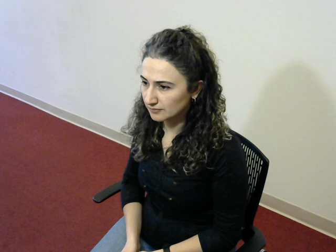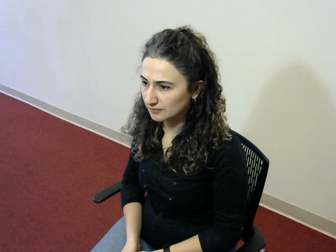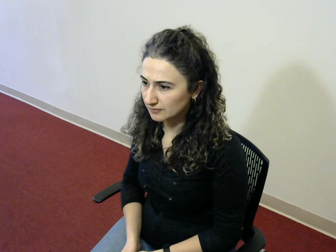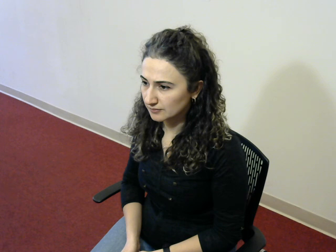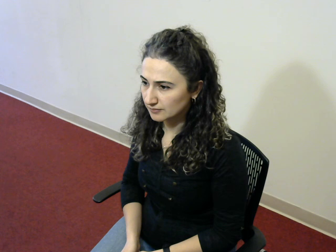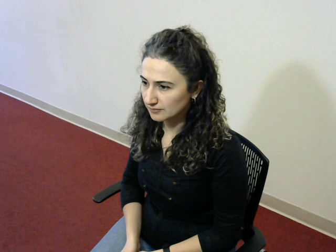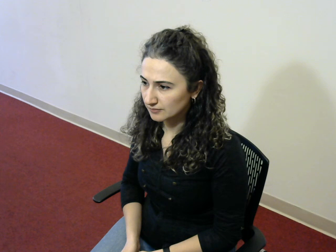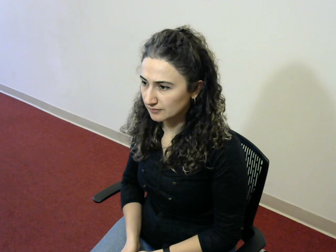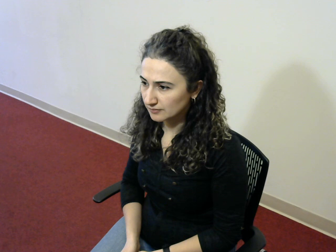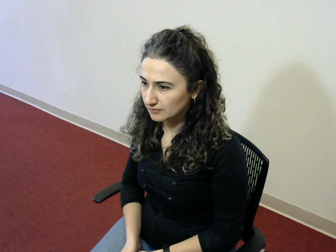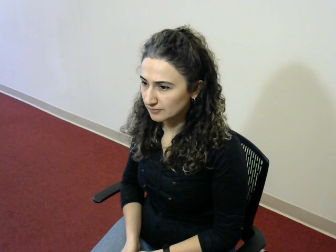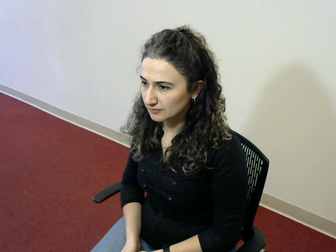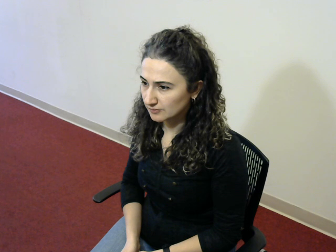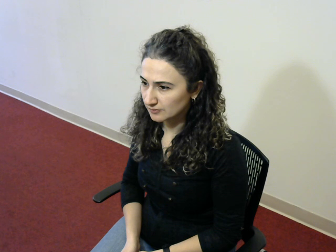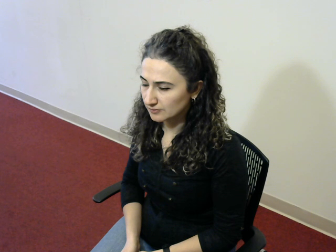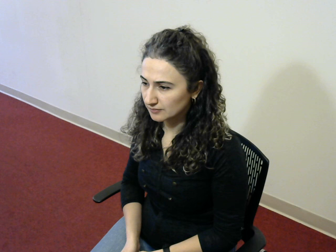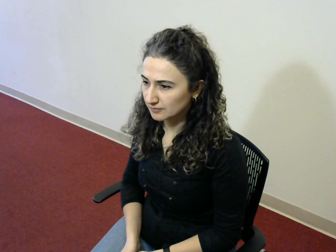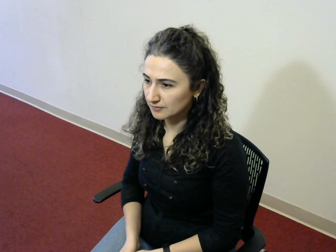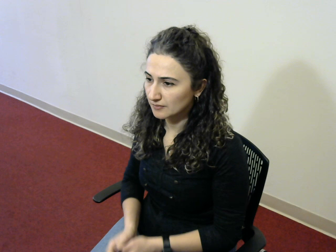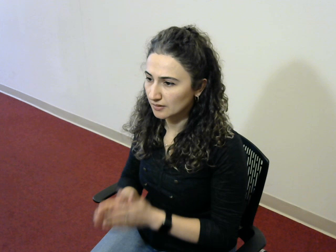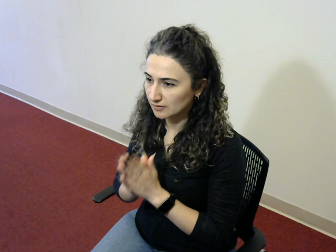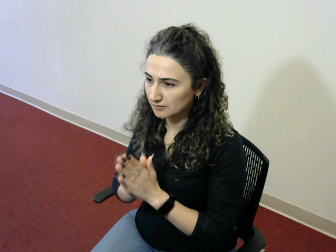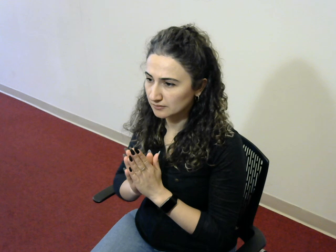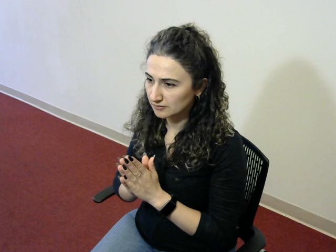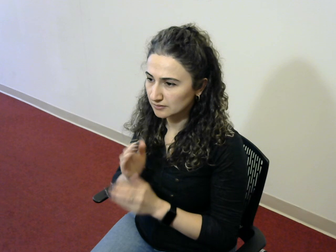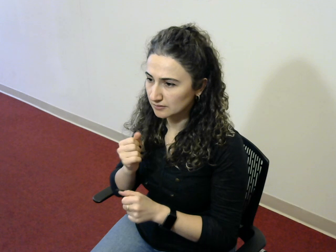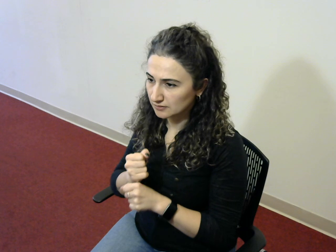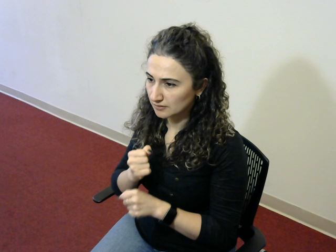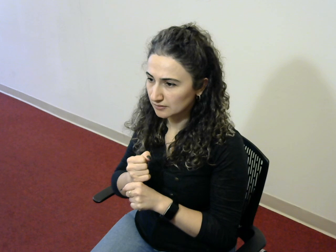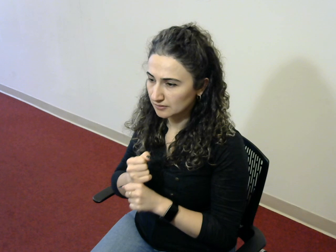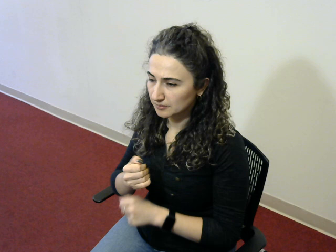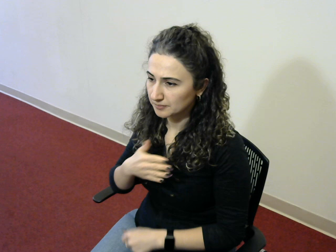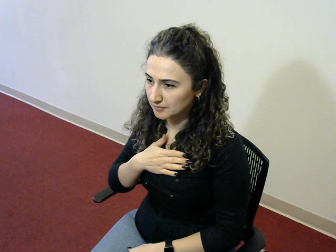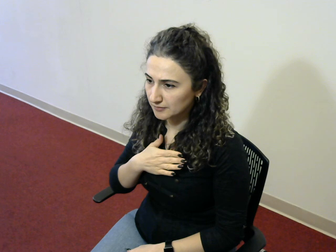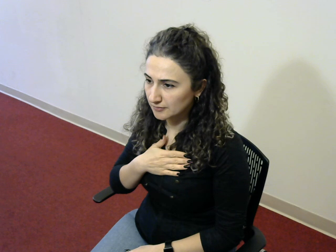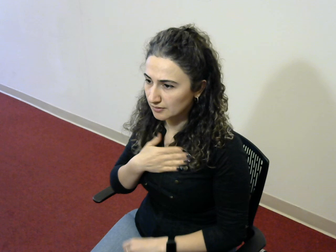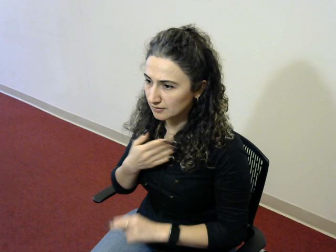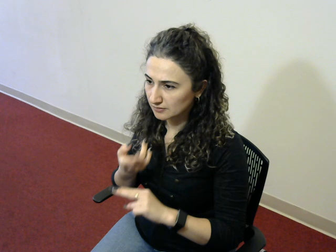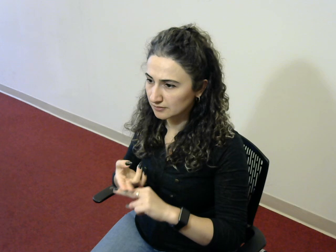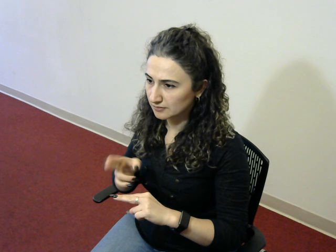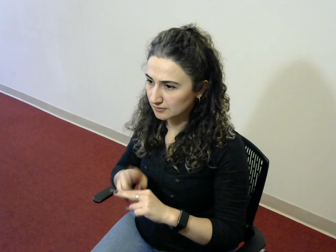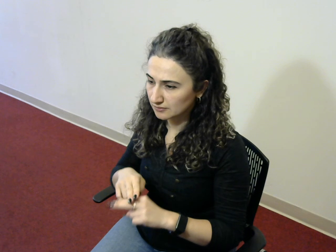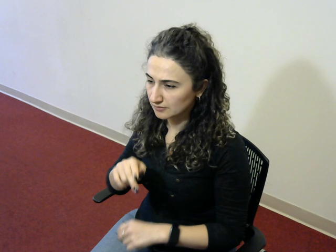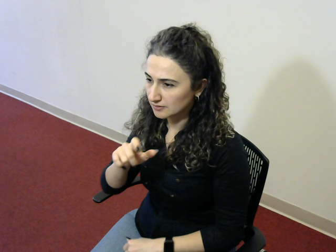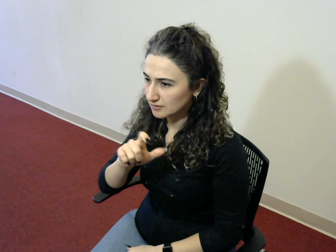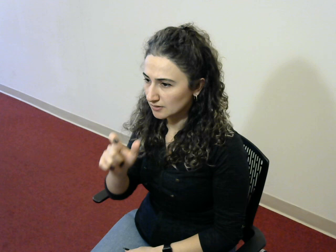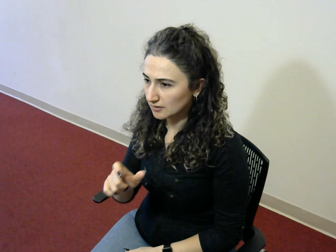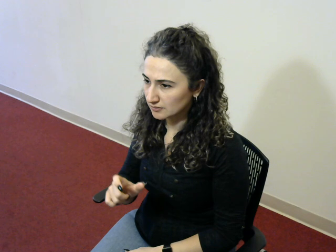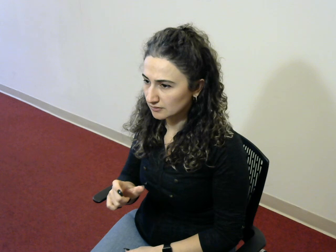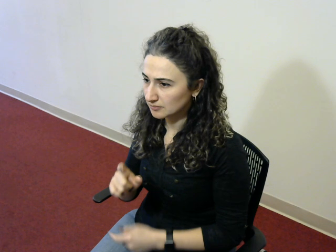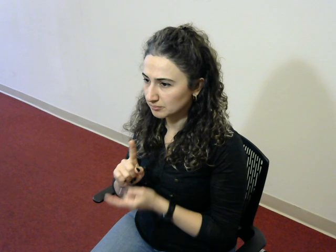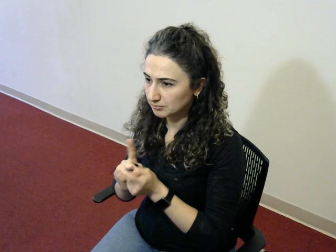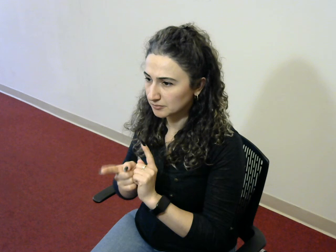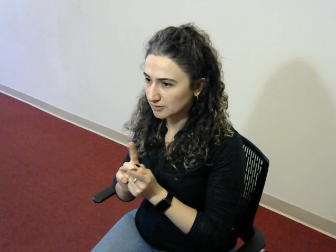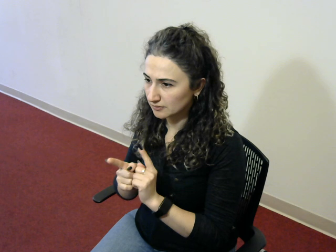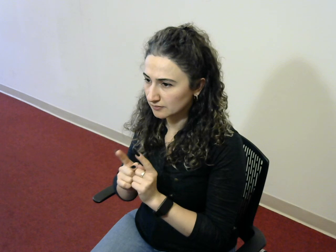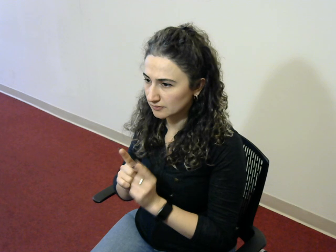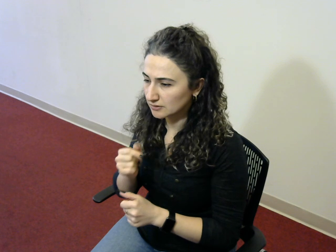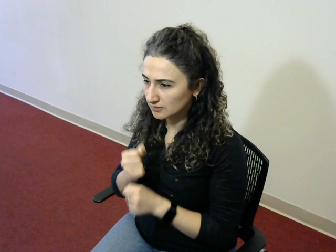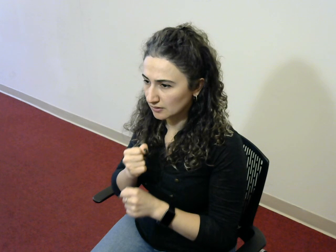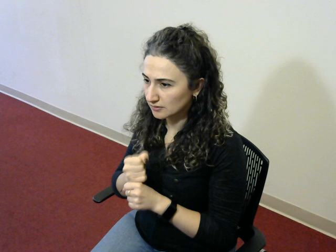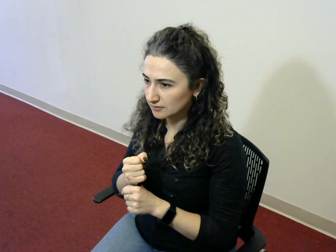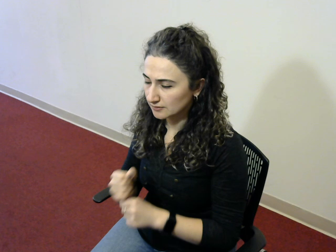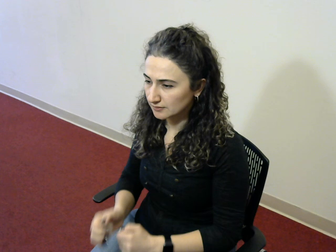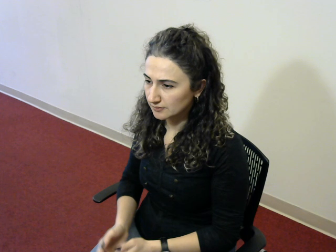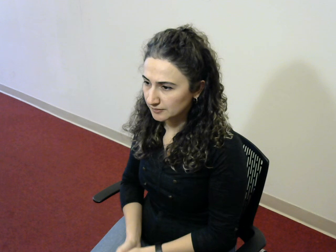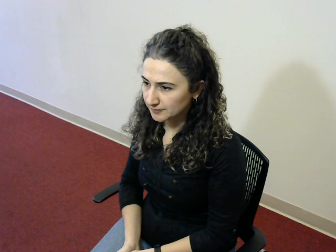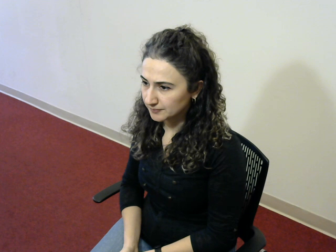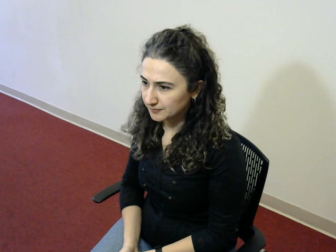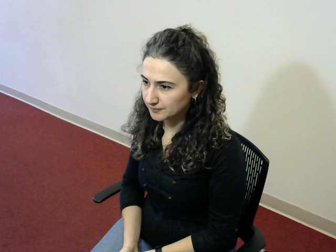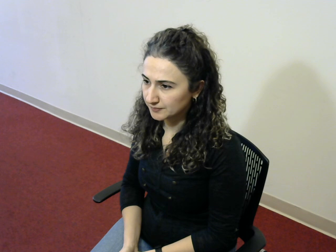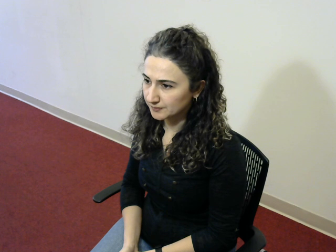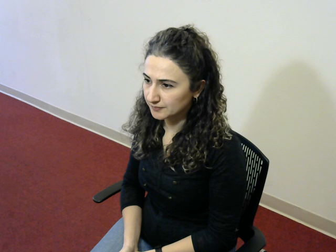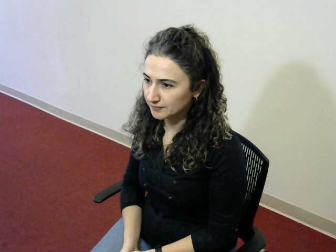Xahiş edirəm, mənə bu şeiri tərcümə edin